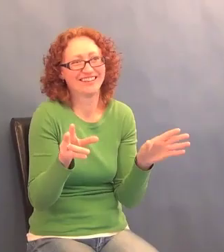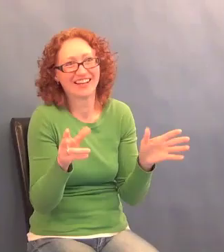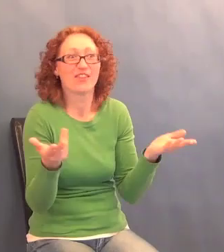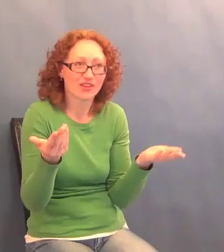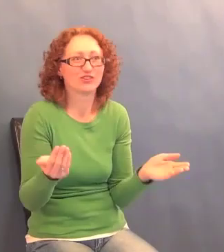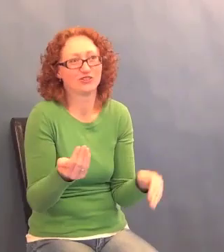Okej.